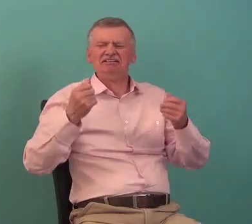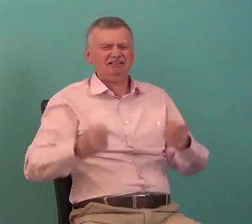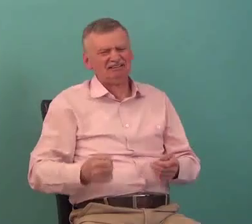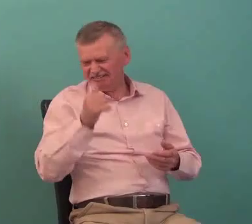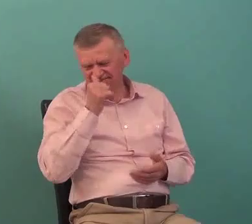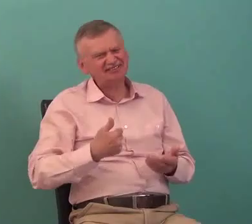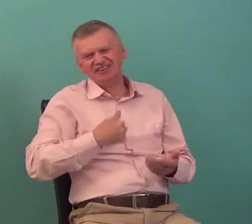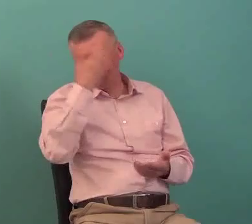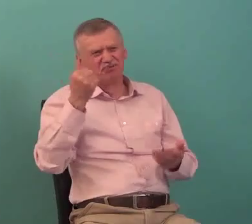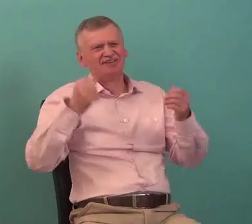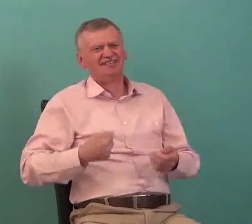Nie umiem jeździć na nartach.